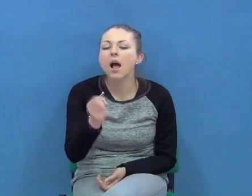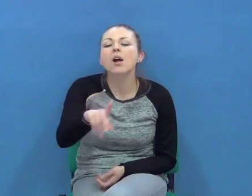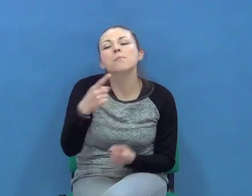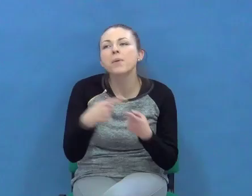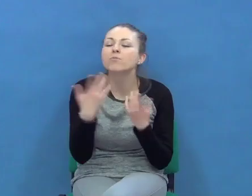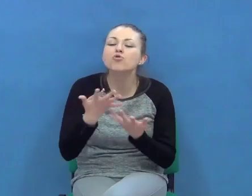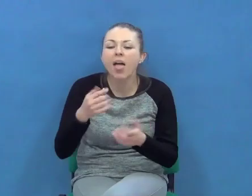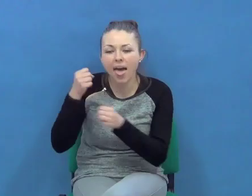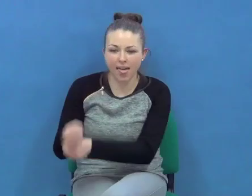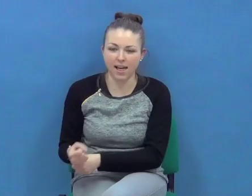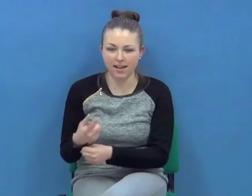Ale gdzie to pasuje, żeby postawić?